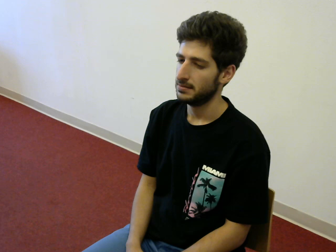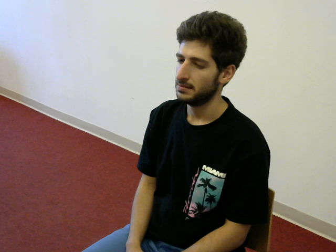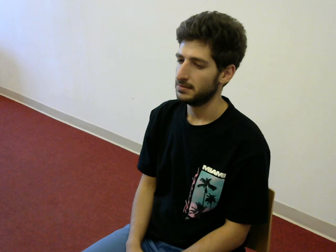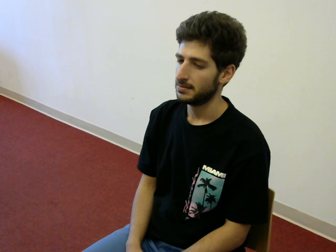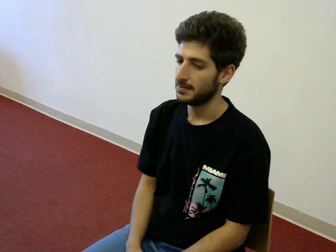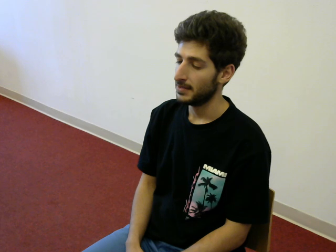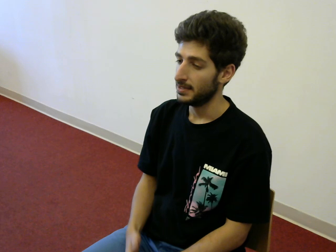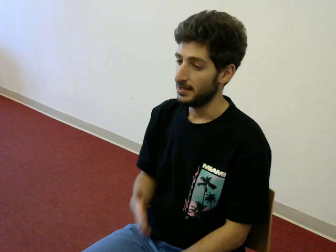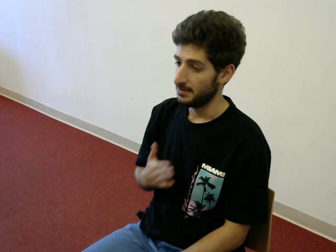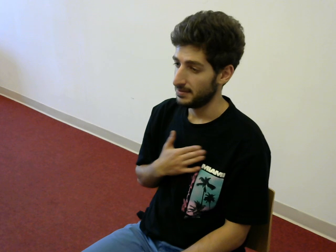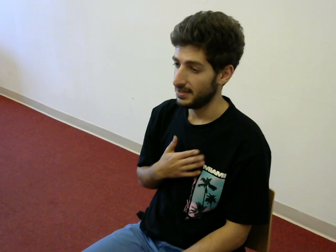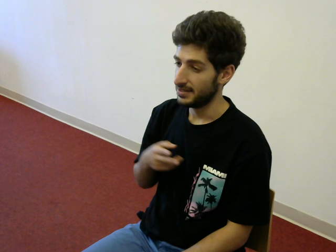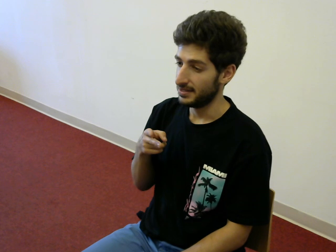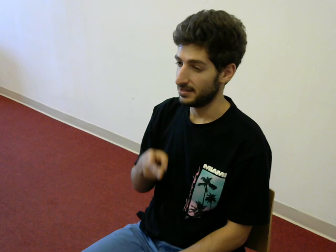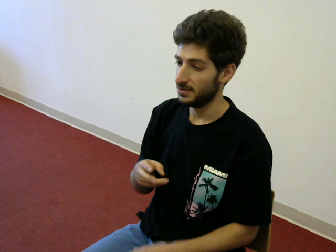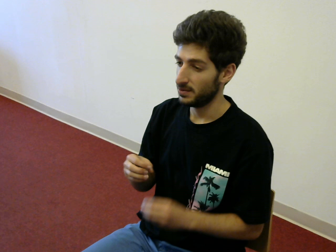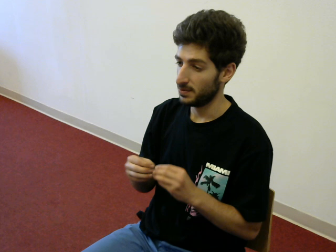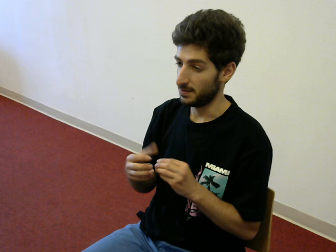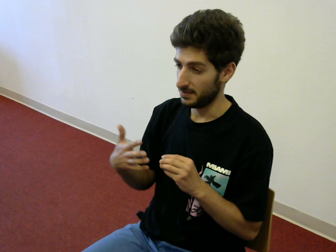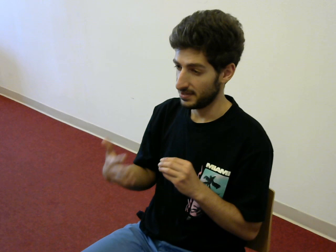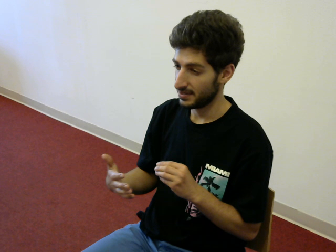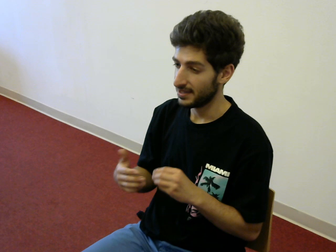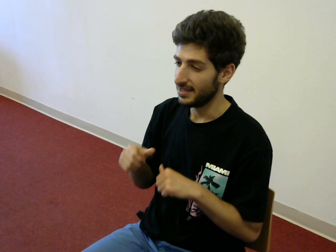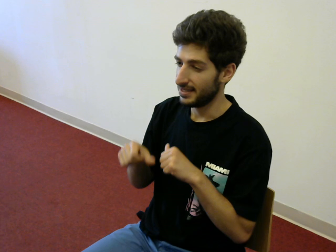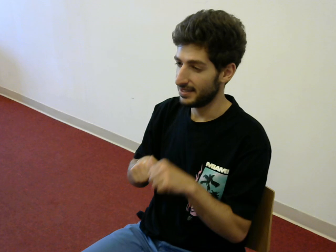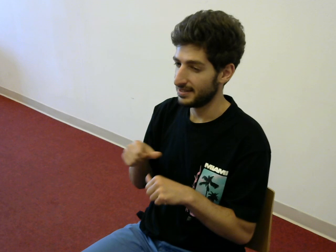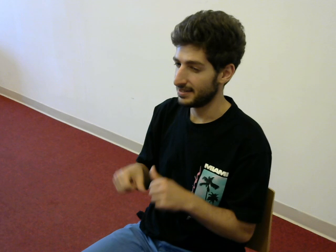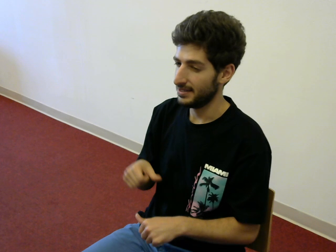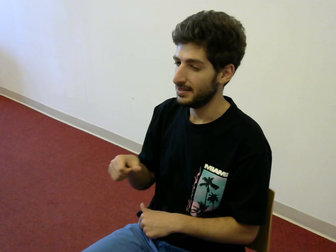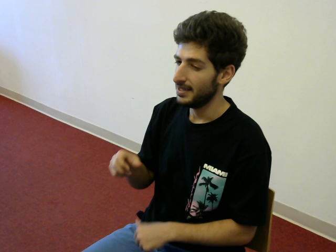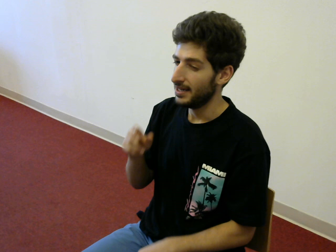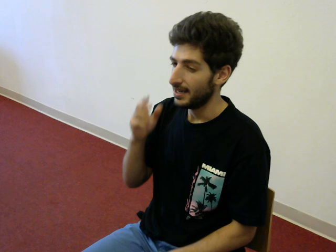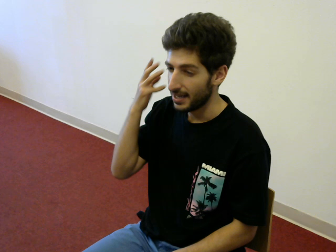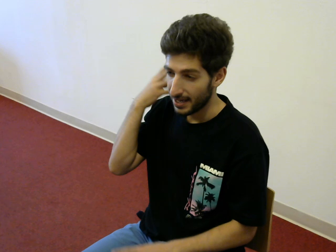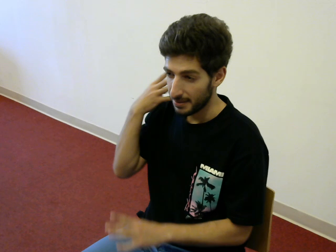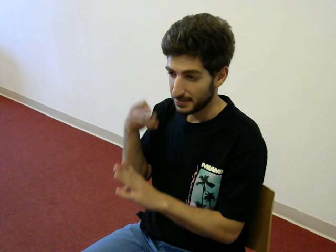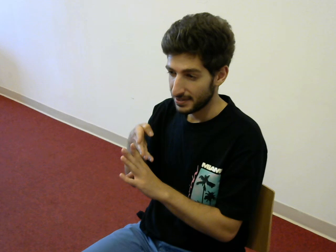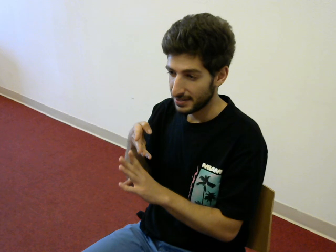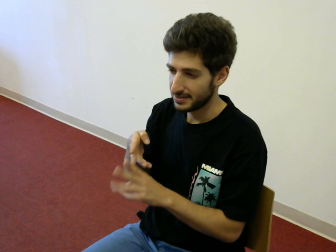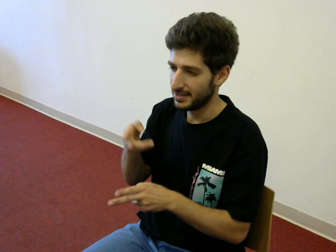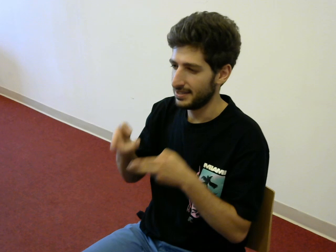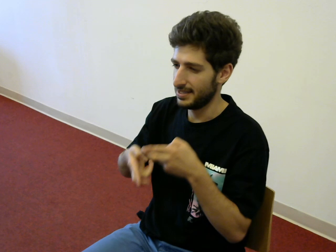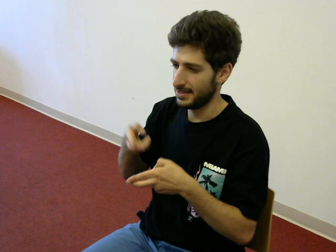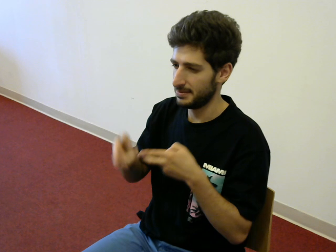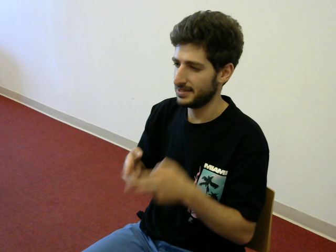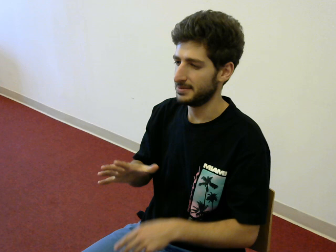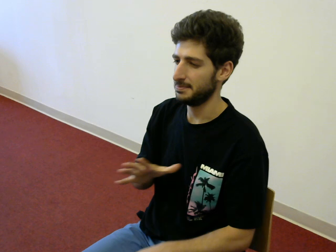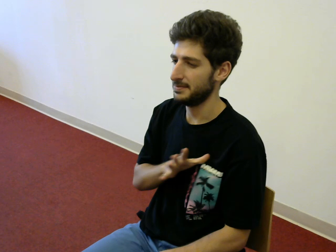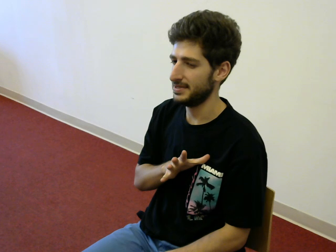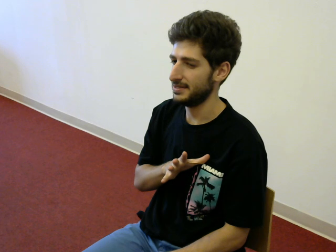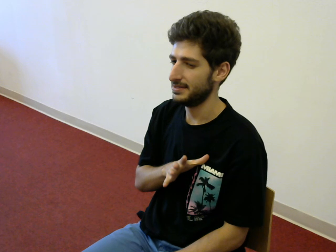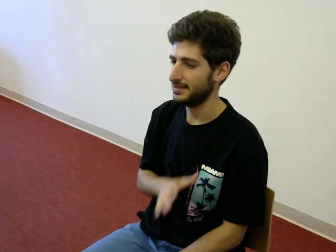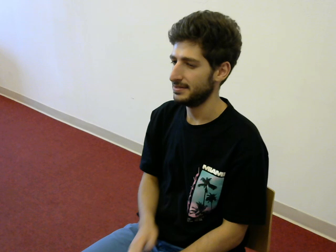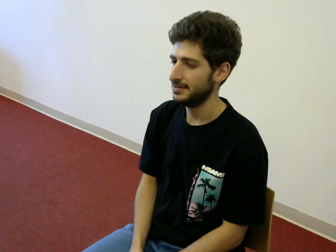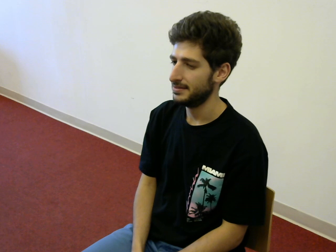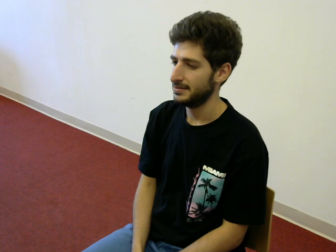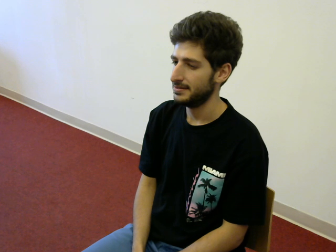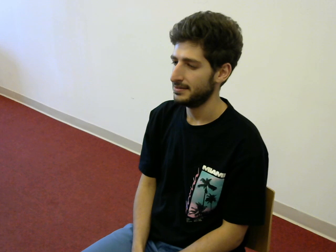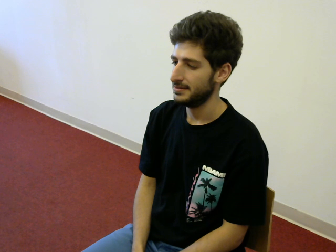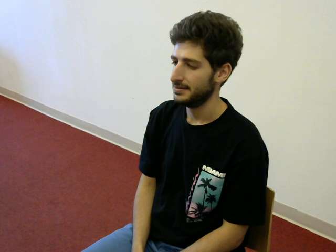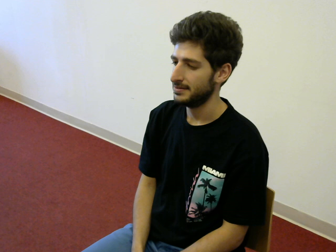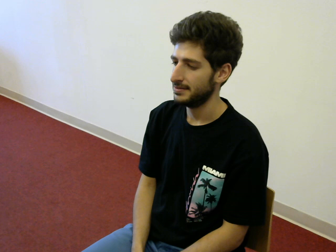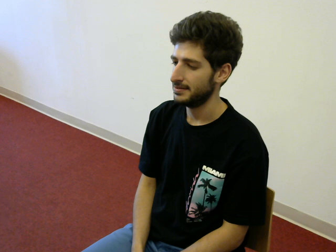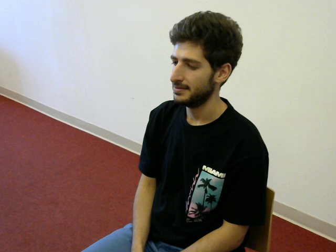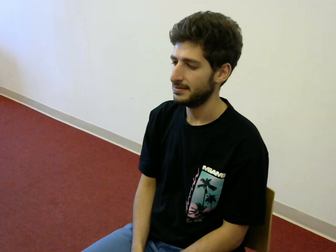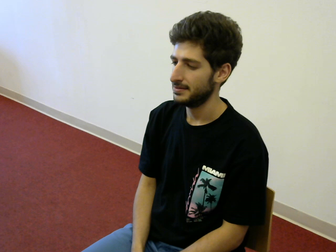Mən 2015-ci ildə koxlear implant əməliyyatı keçirmişəm